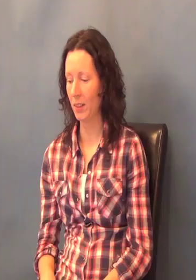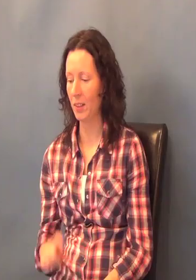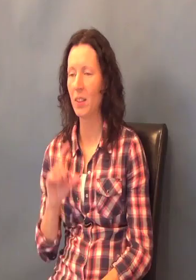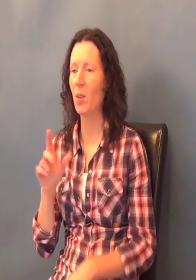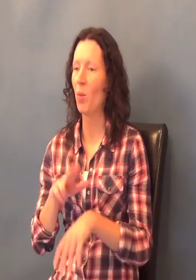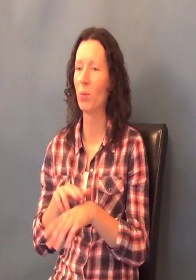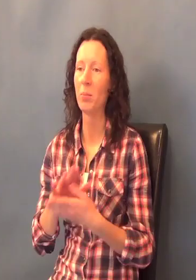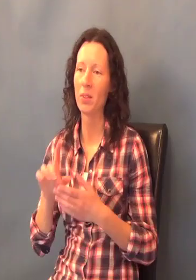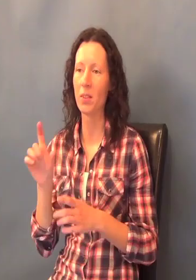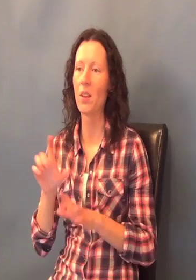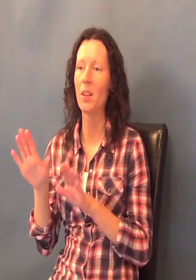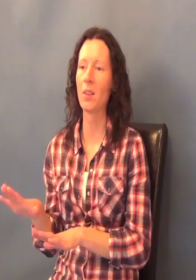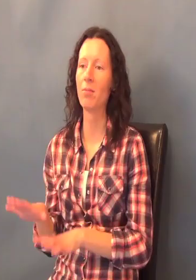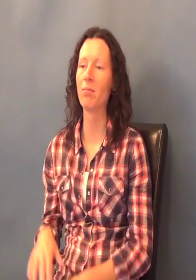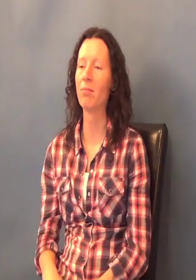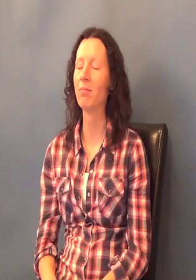Cały czas, bez przerwy, cały czas tam.